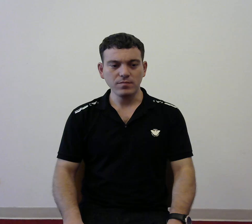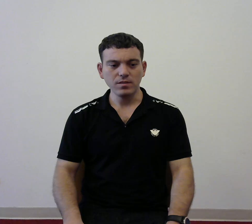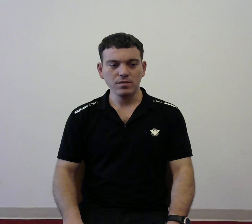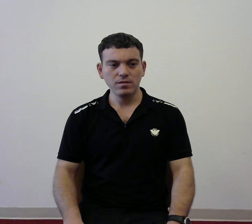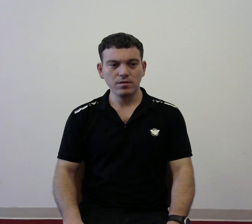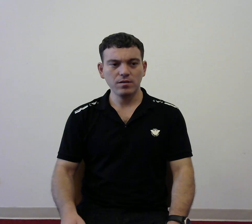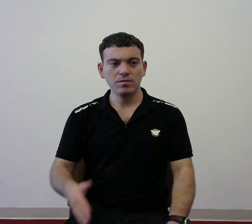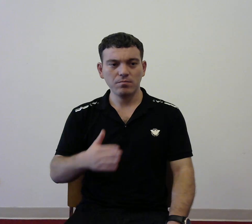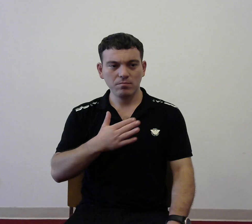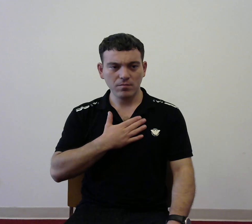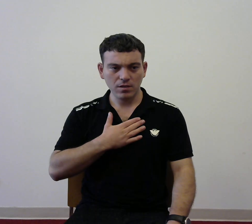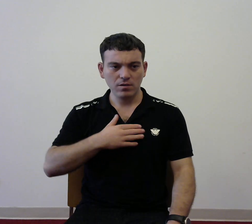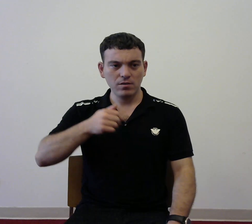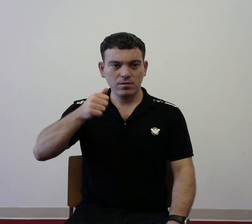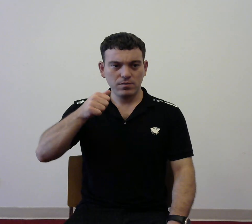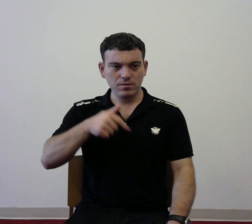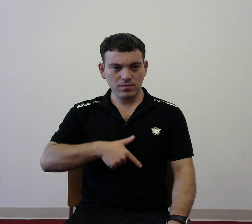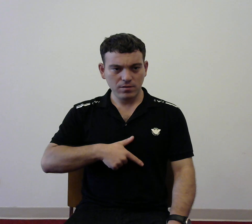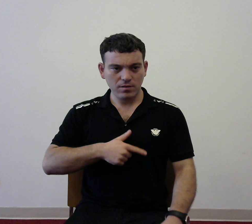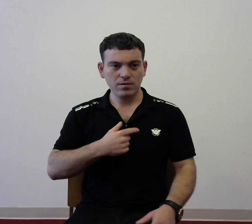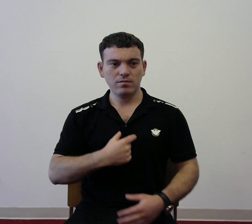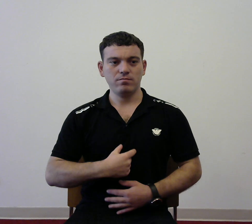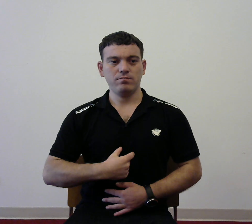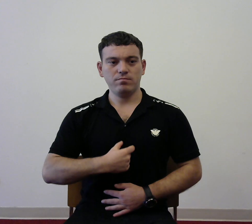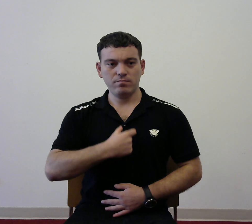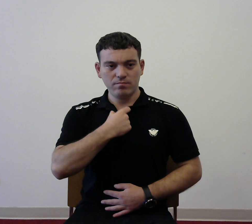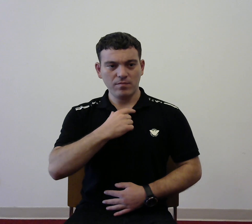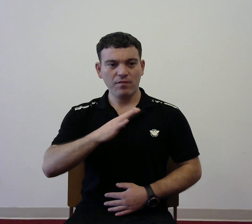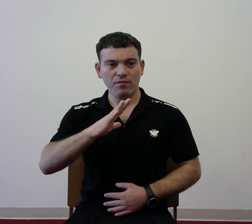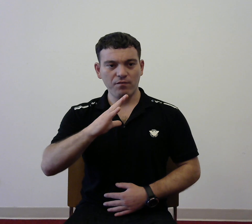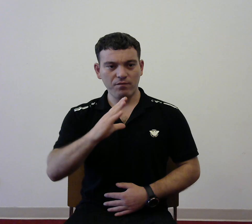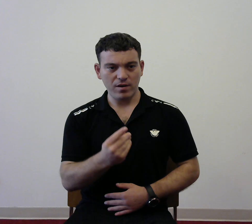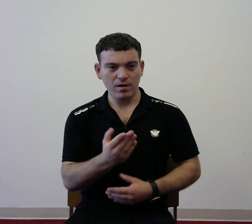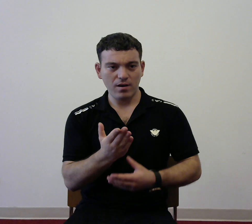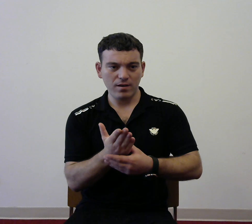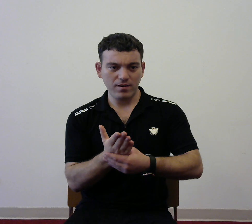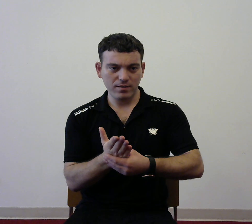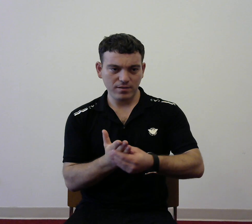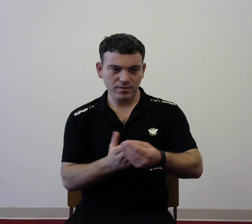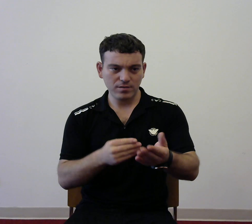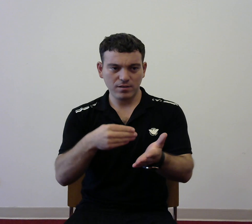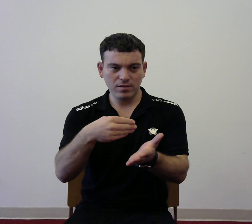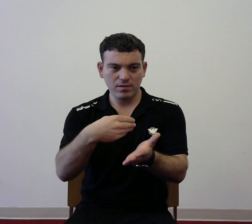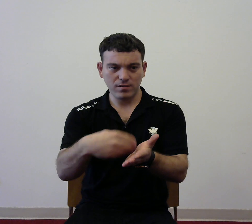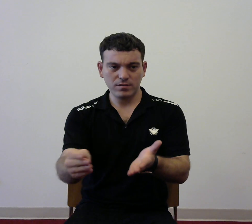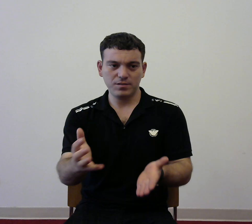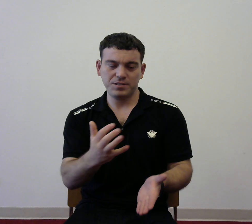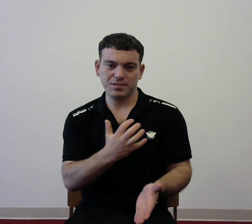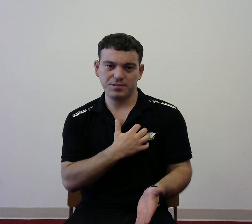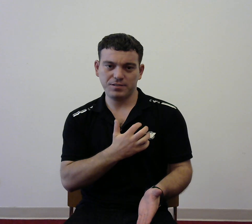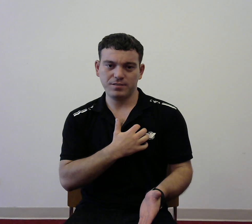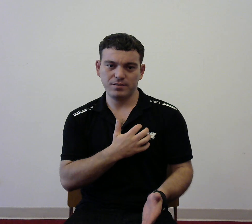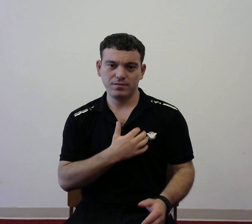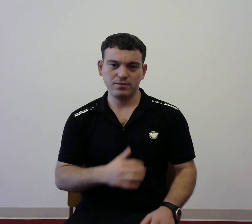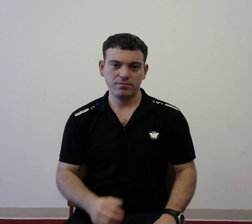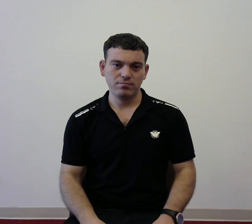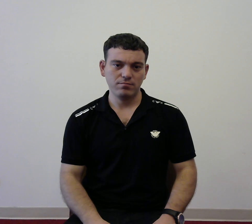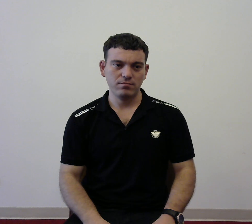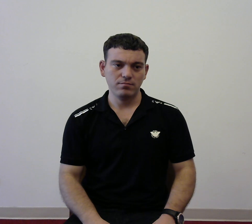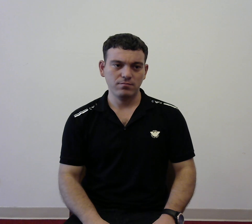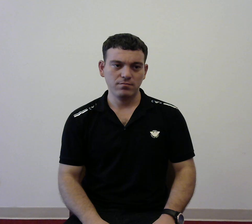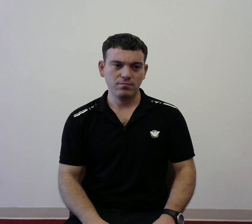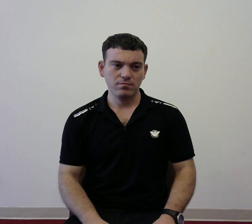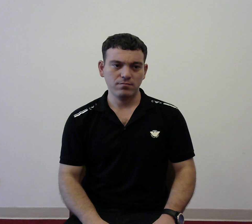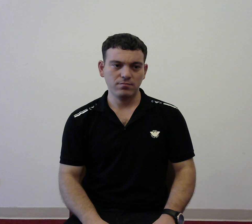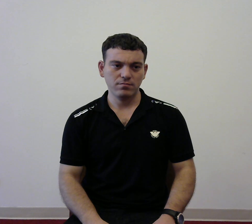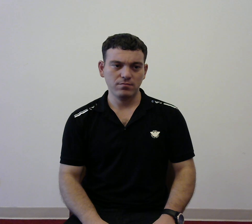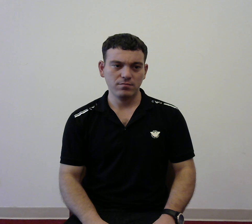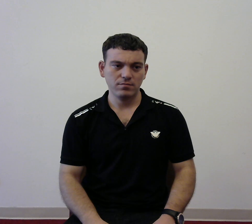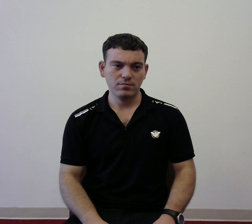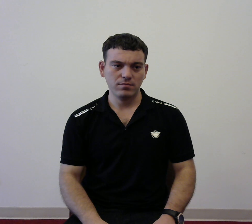Mən kostyum, qalstuk və ayaqqabı almaq istəyirəm